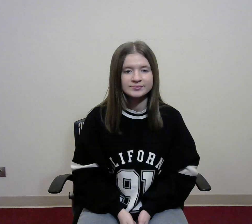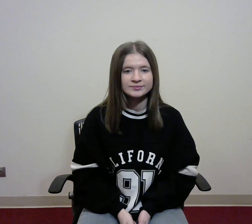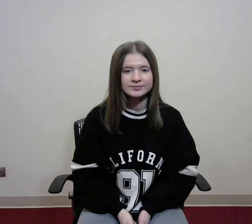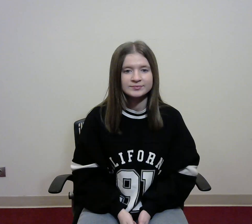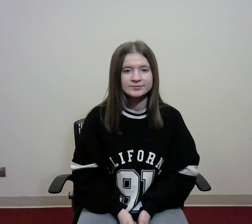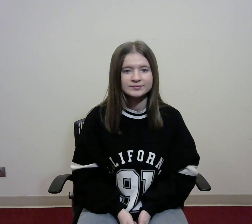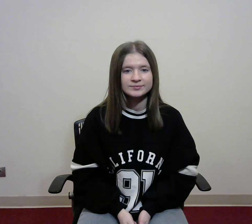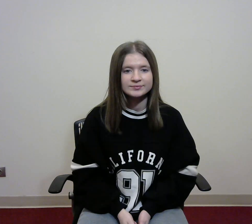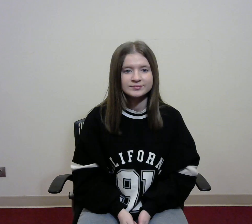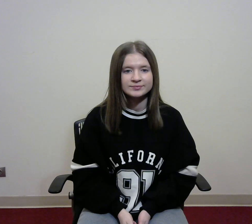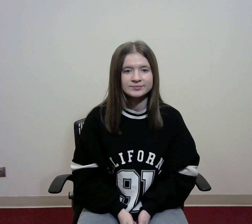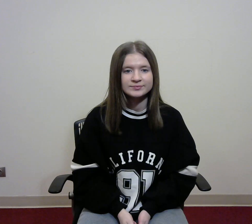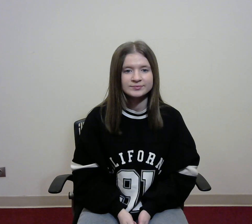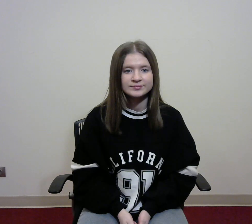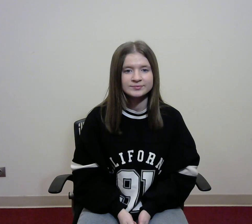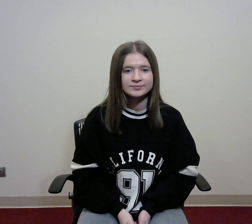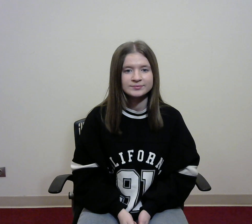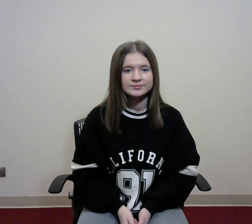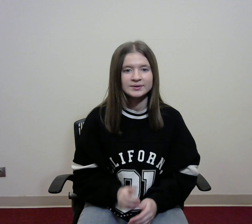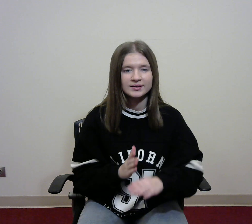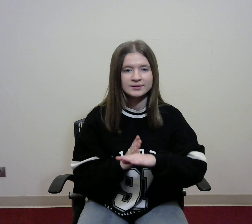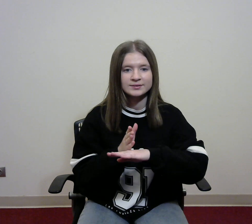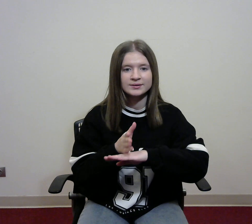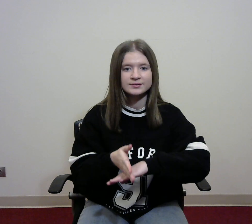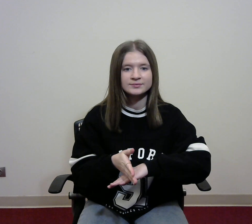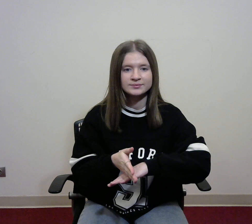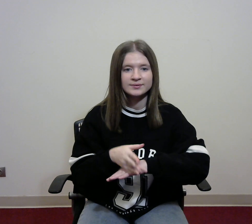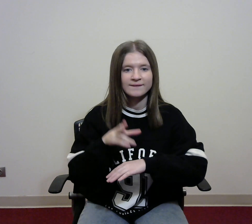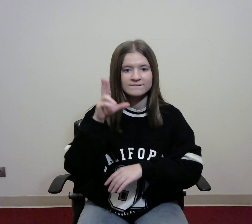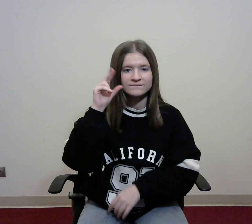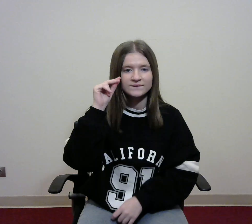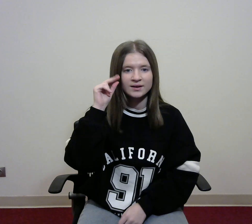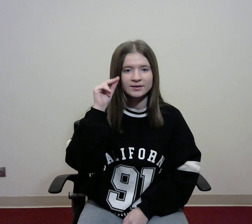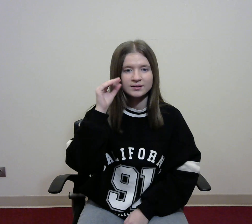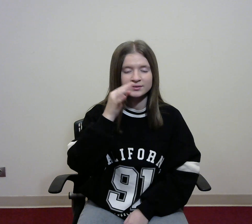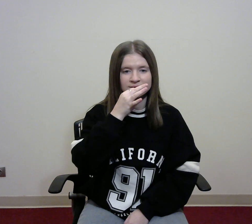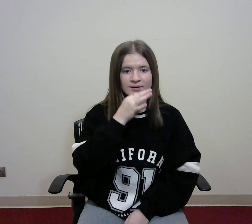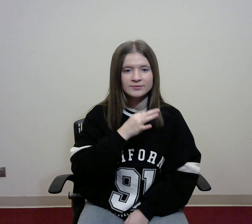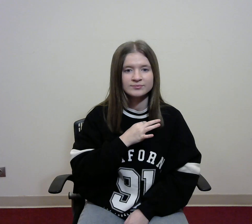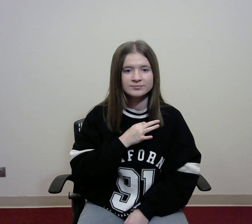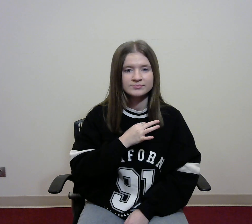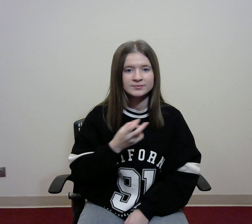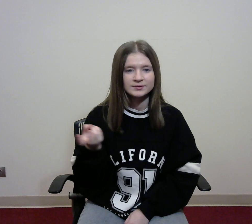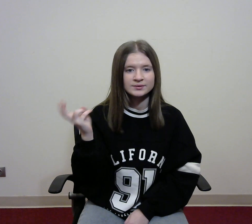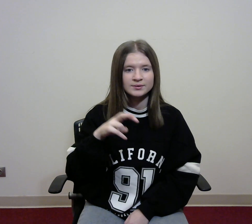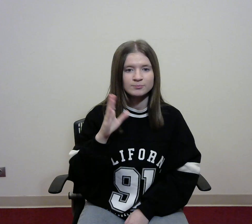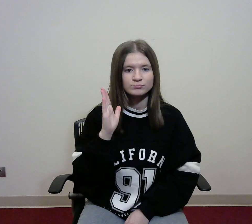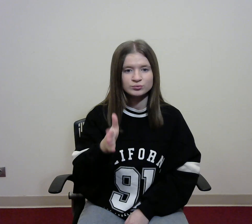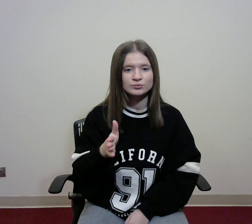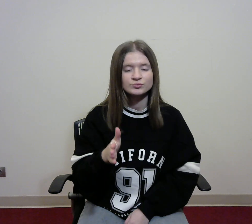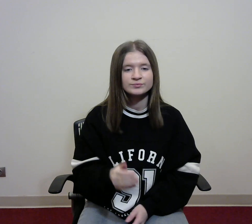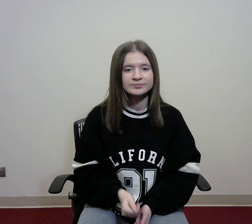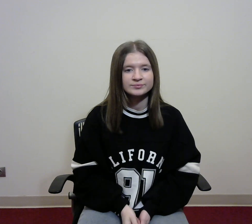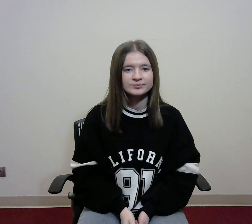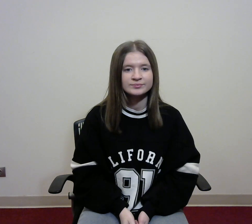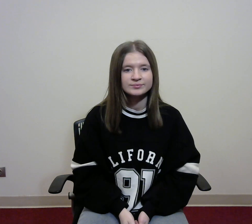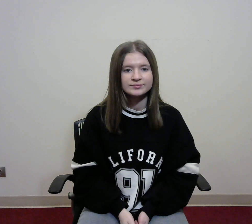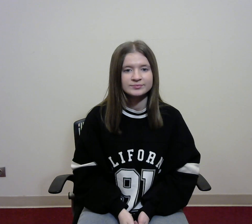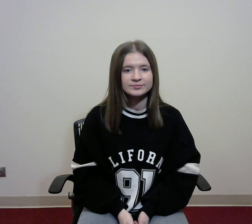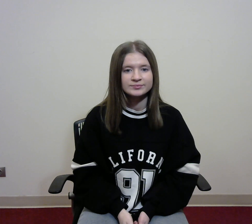Müraciətimə nə vaxt cavab gələcək?